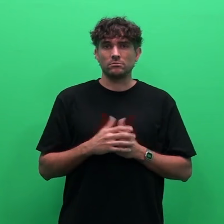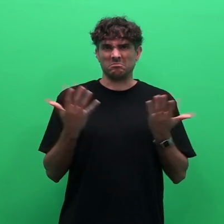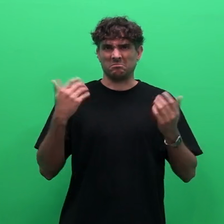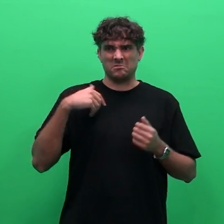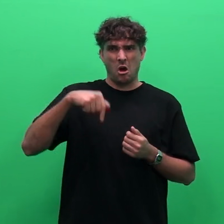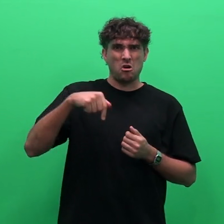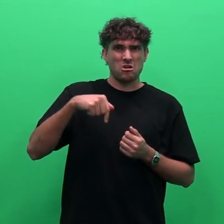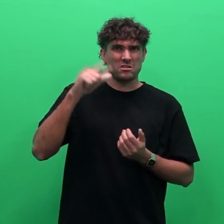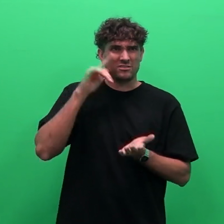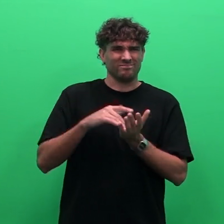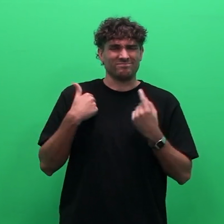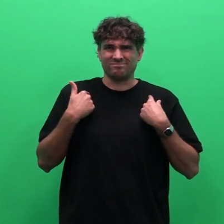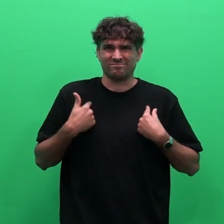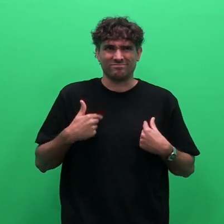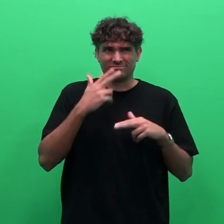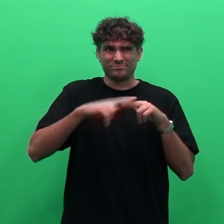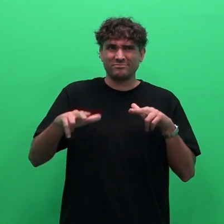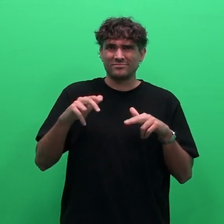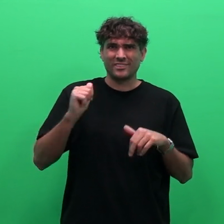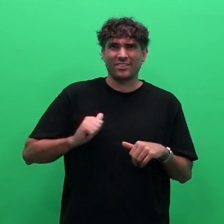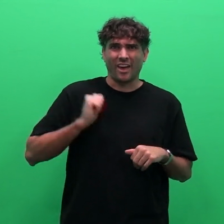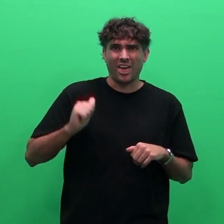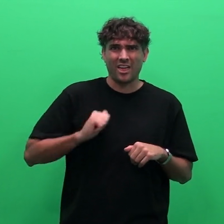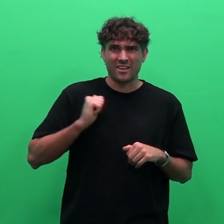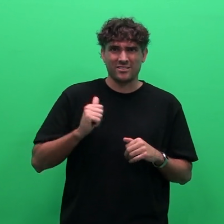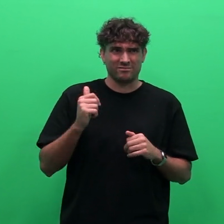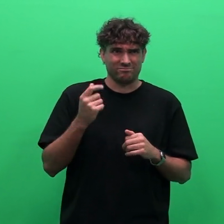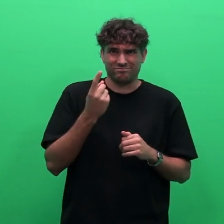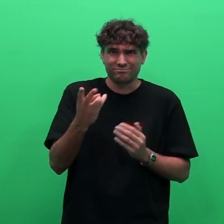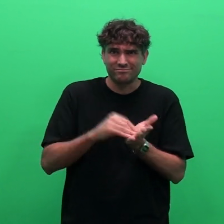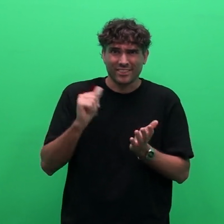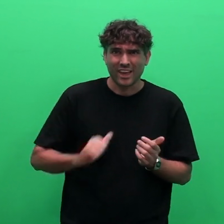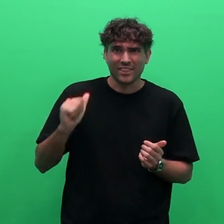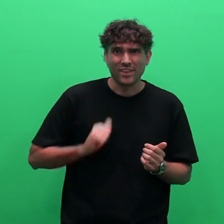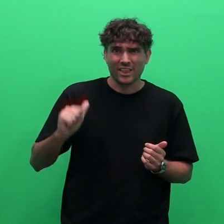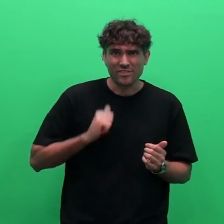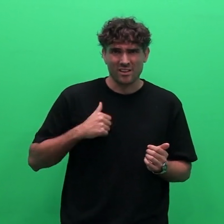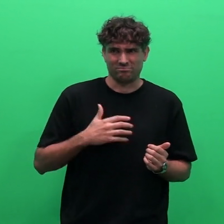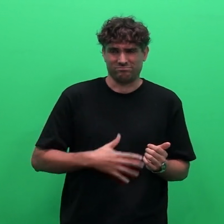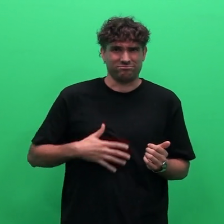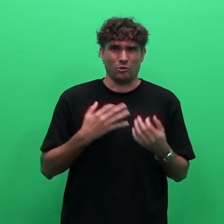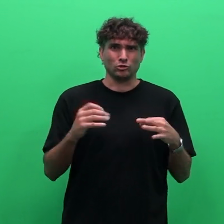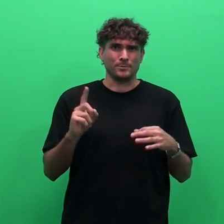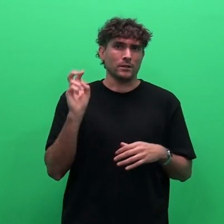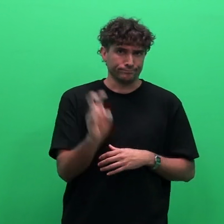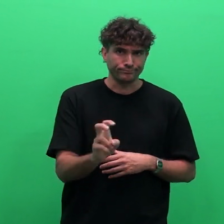Avui no em trobava bé, he tingut diarrea moltes vegades, i com que no era normal he decidit venir.